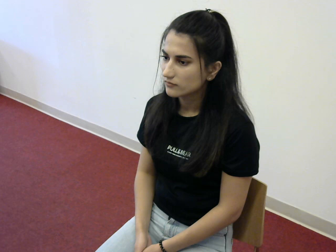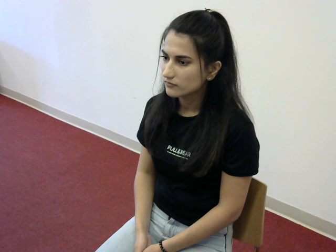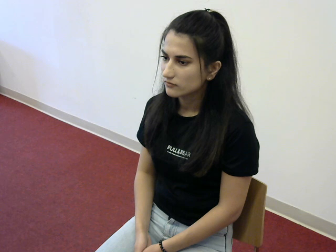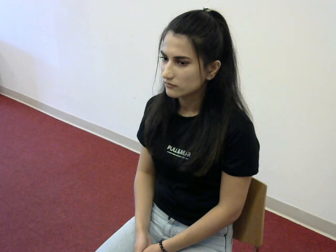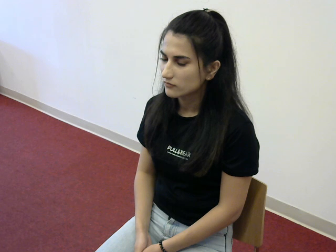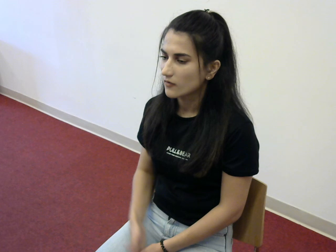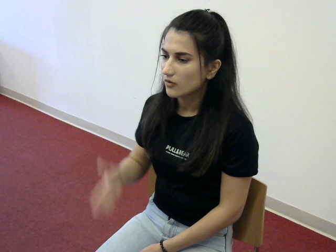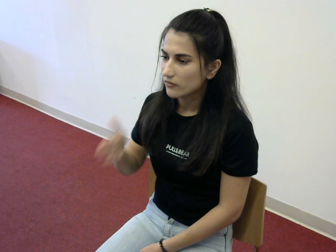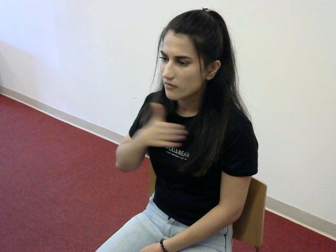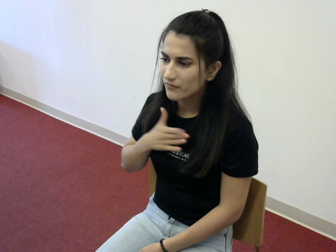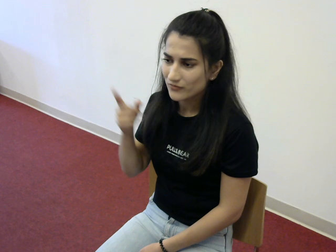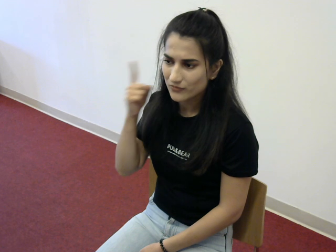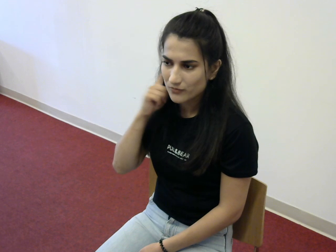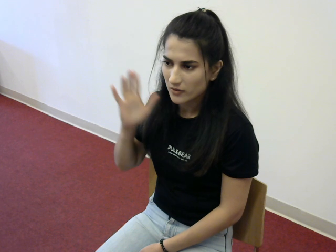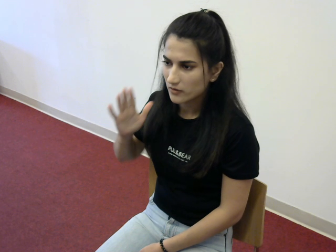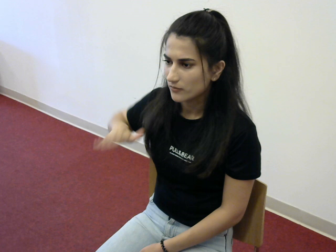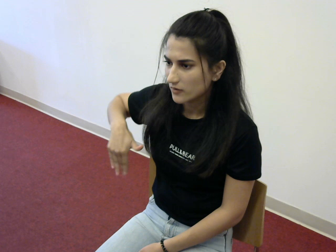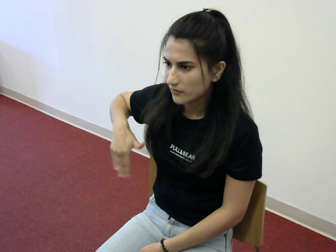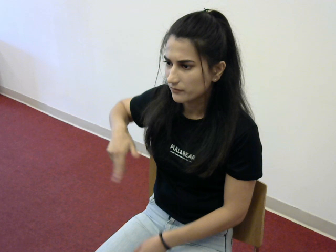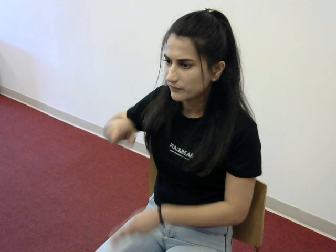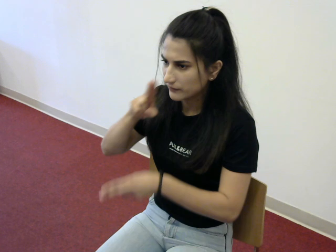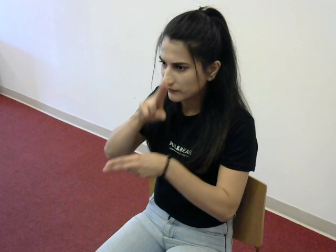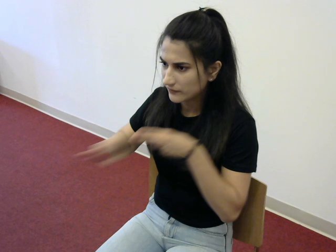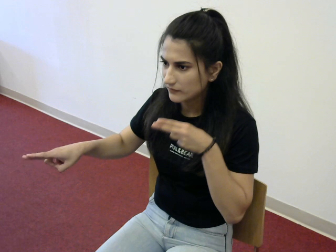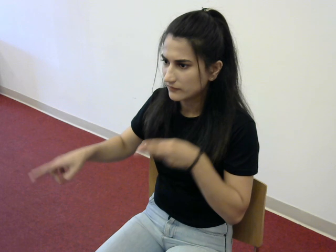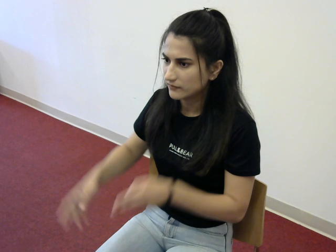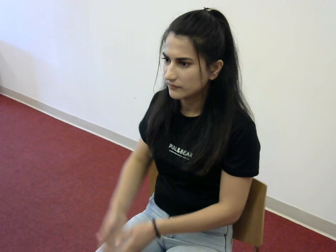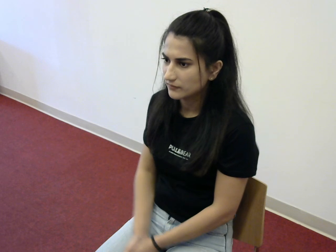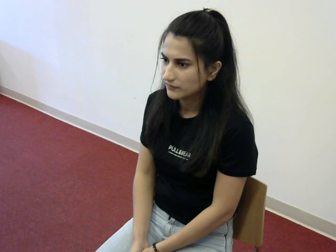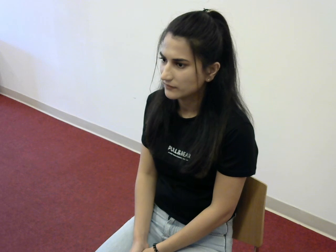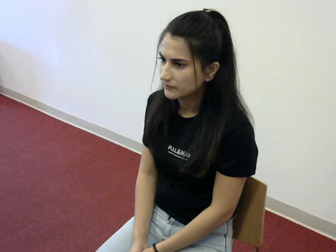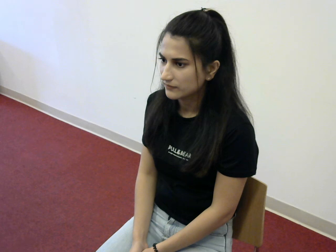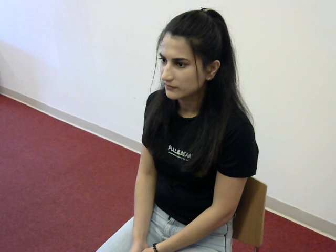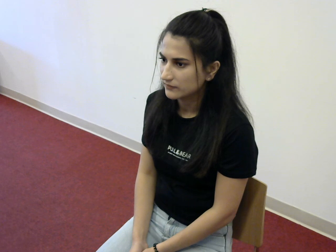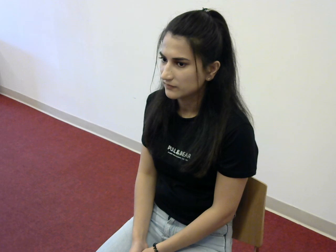Mən eşitməni sonradan itirmişəm